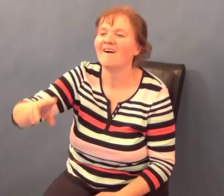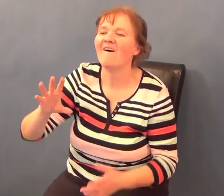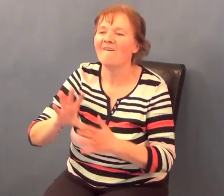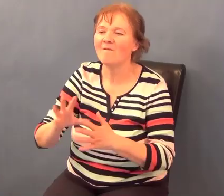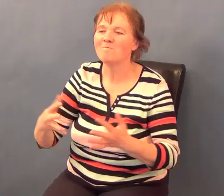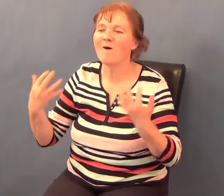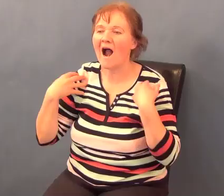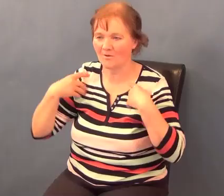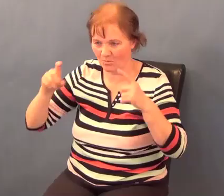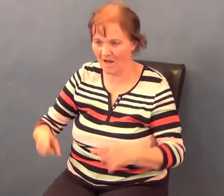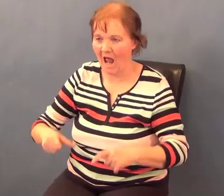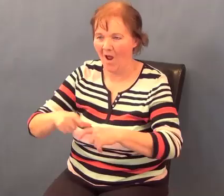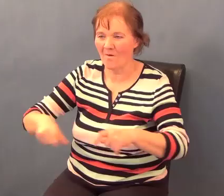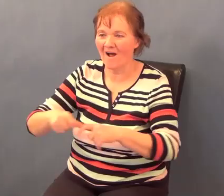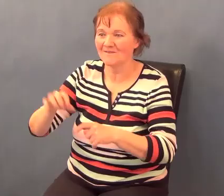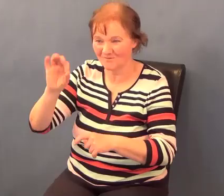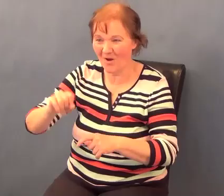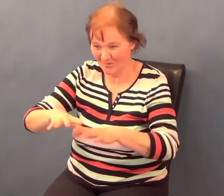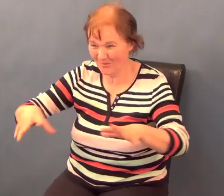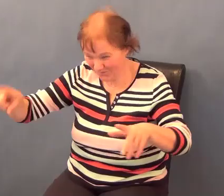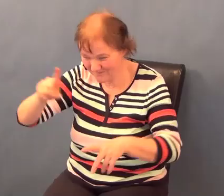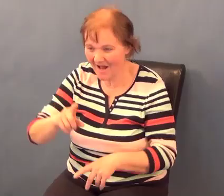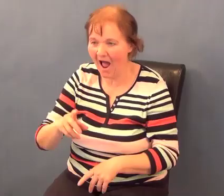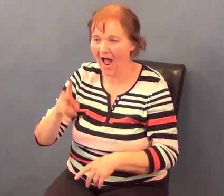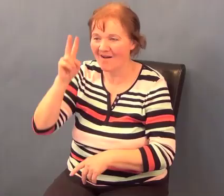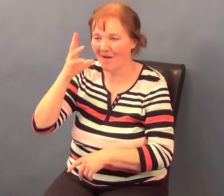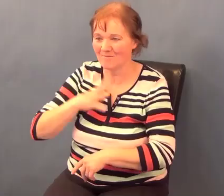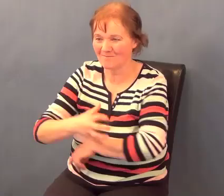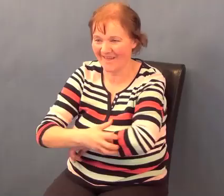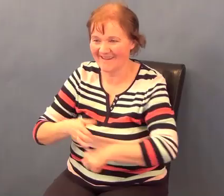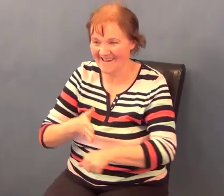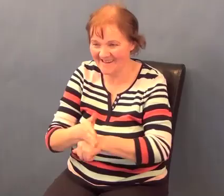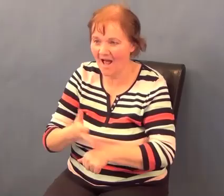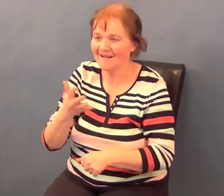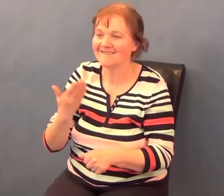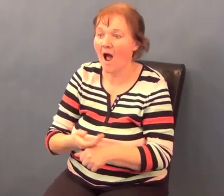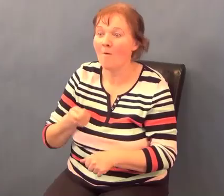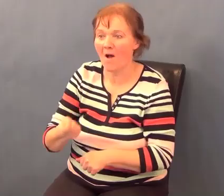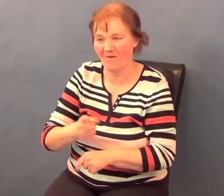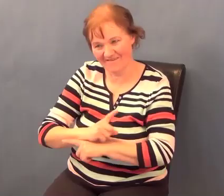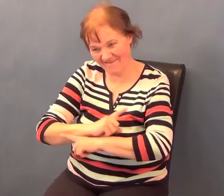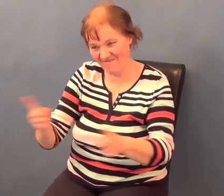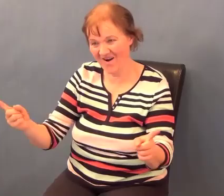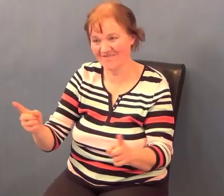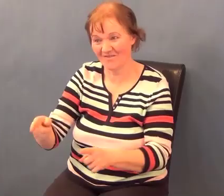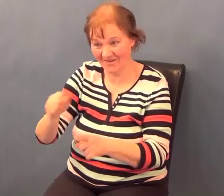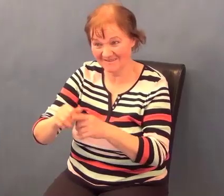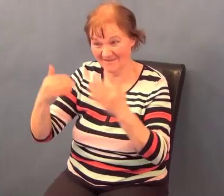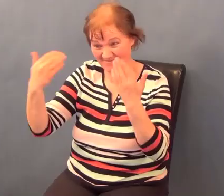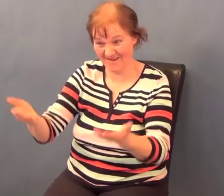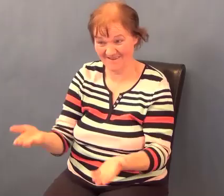Niektórych nie interesują parkowe ławki, ale biedni ludzie czasami je piłują, by mieć czym palić w piecu. Tak nie wolno, bo to jest wstyd.